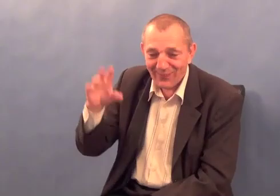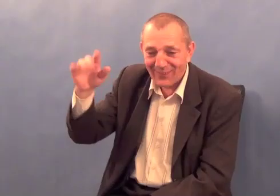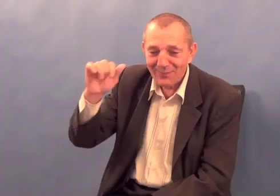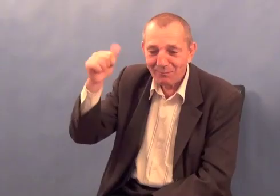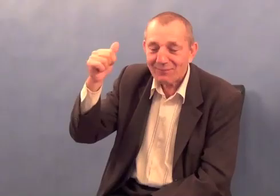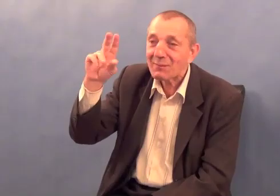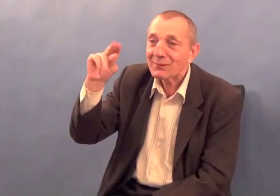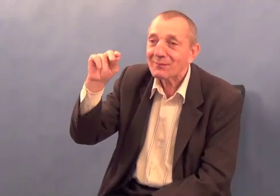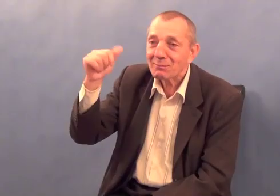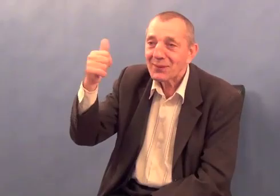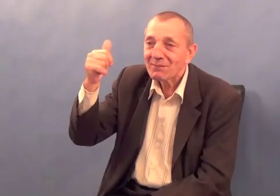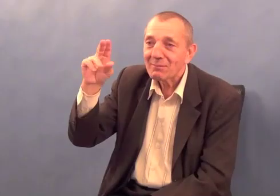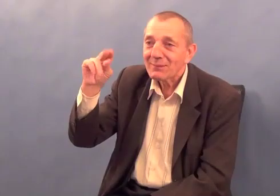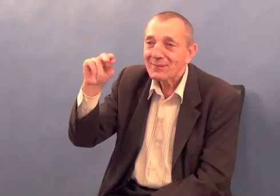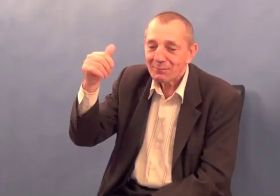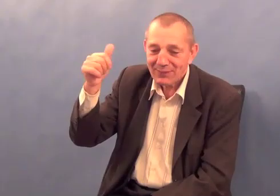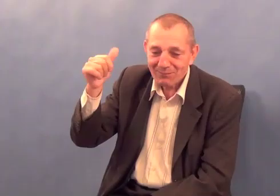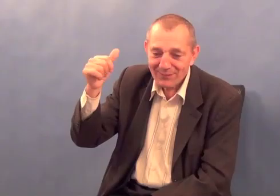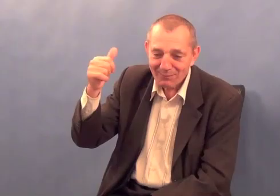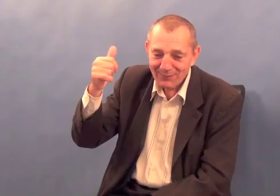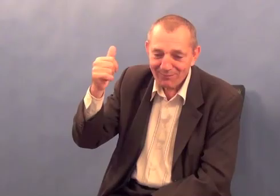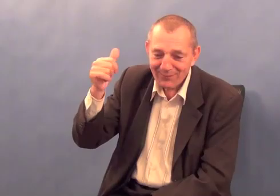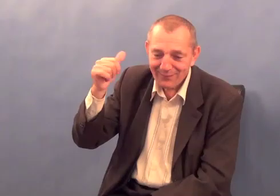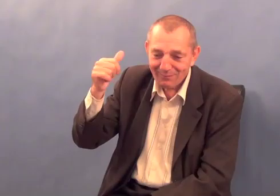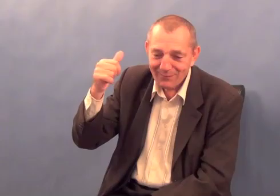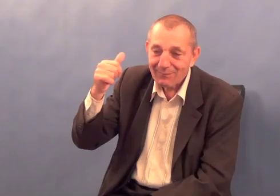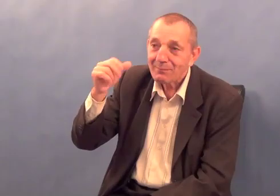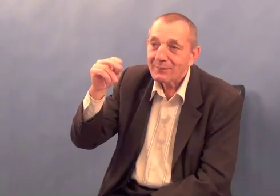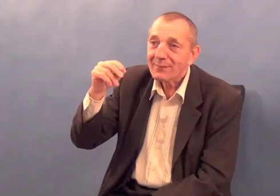Pierwszy, poniedziałek pierwszego?